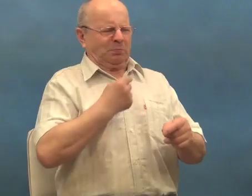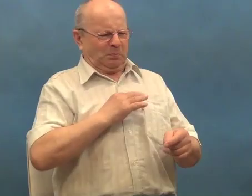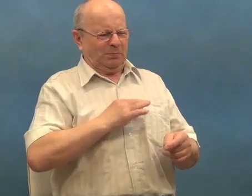Masa dalej leciała w nos.